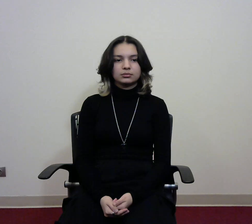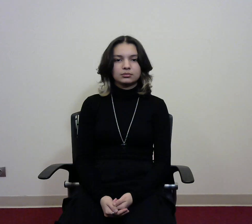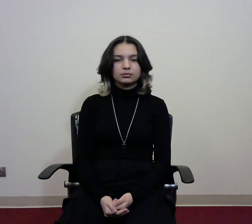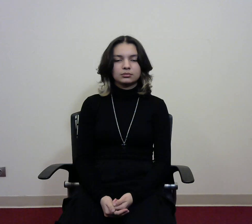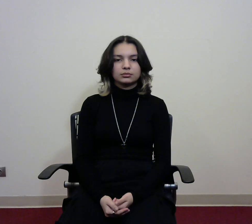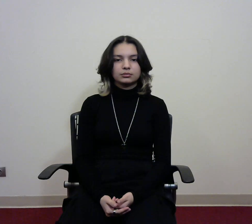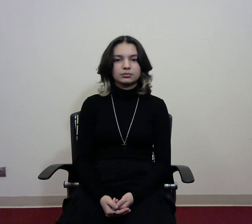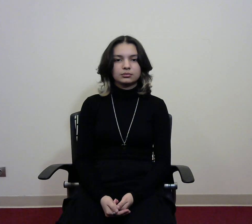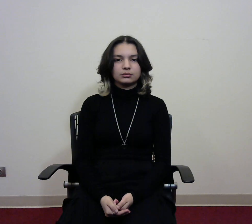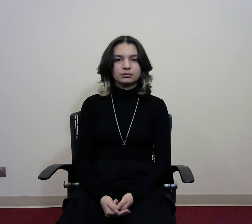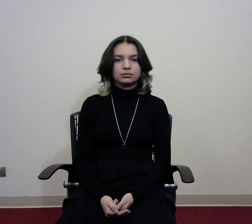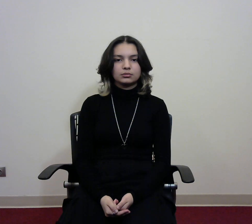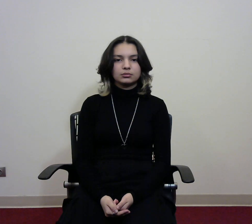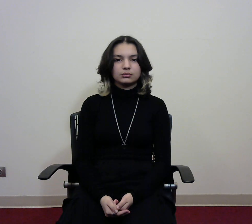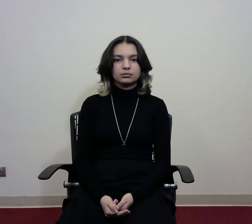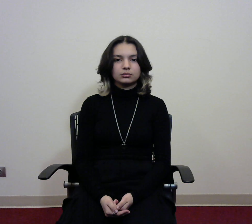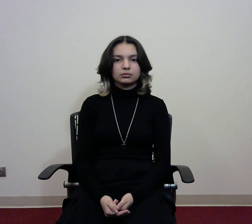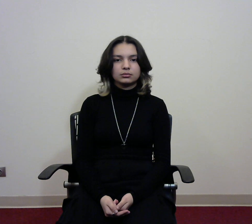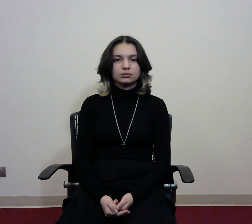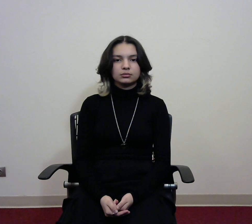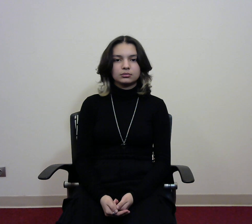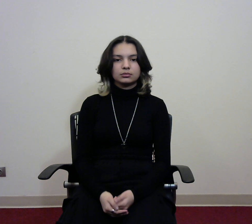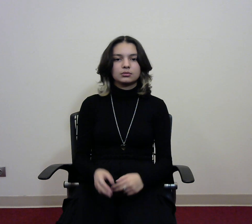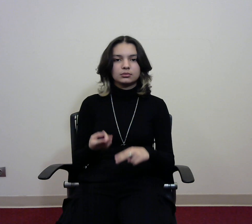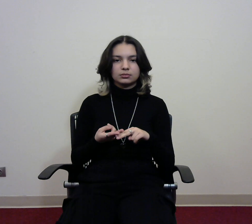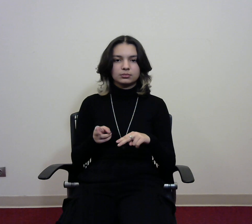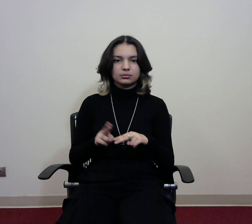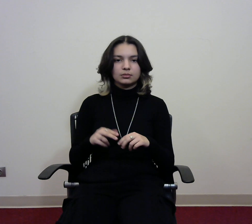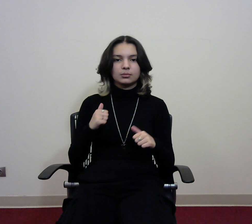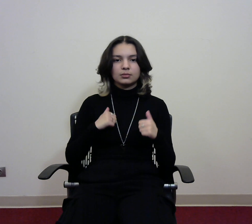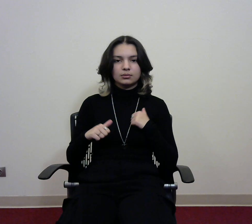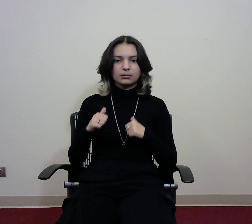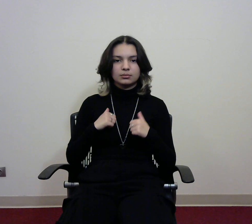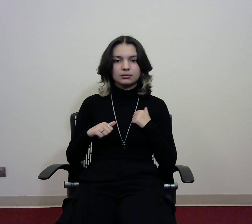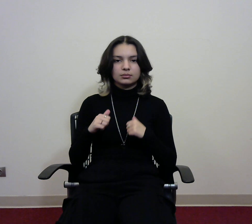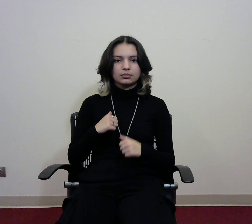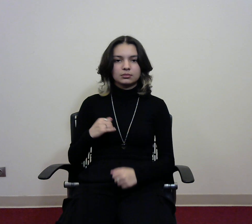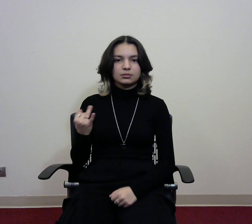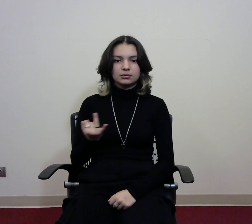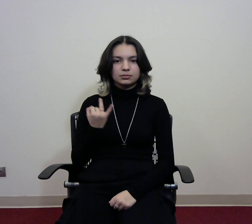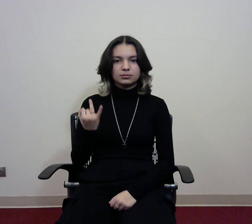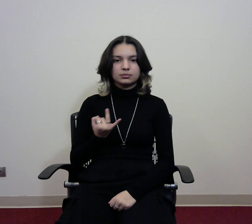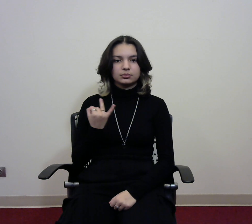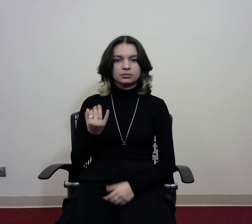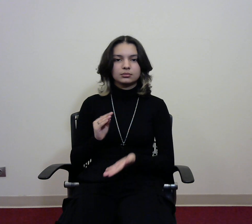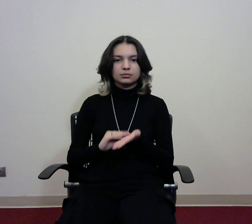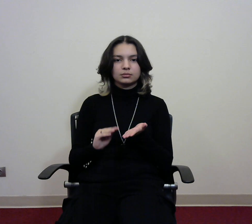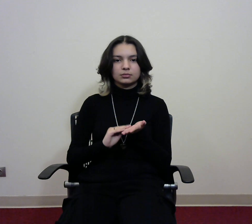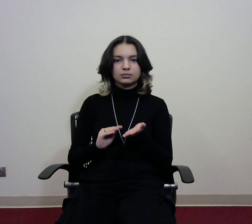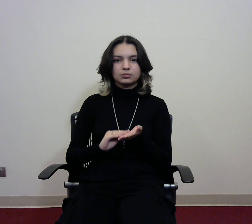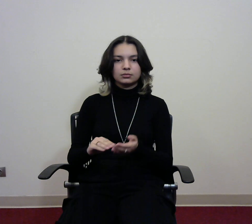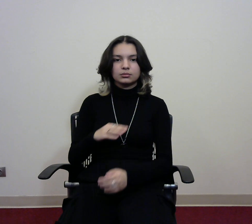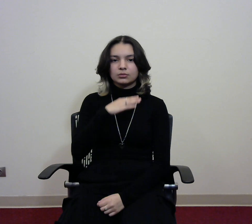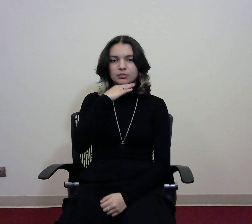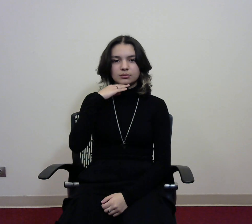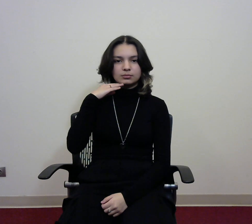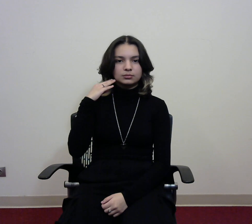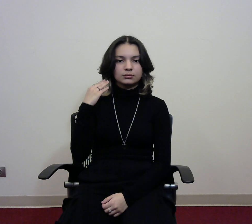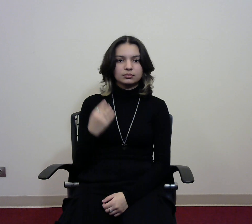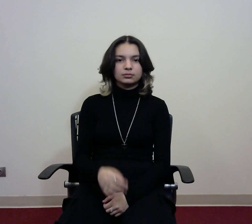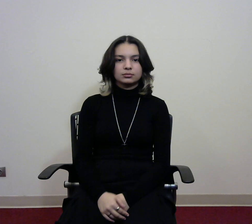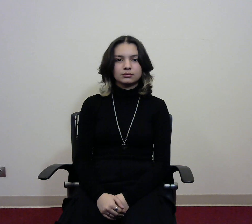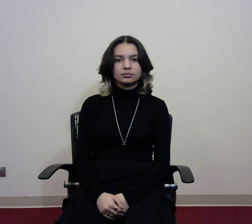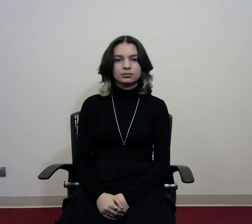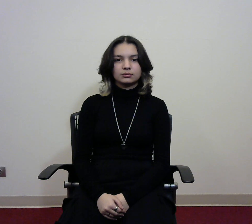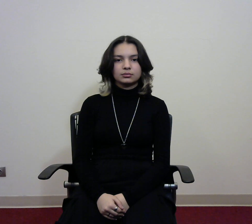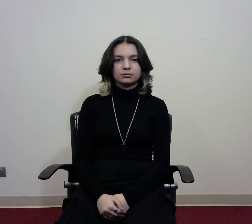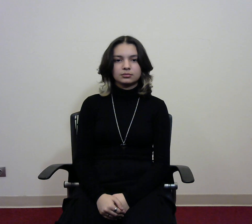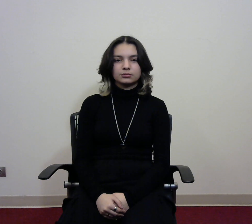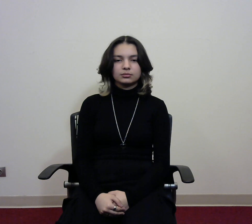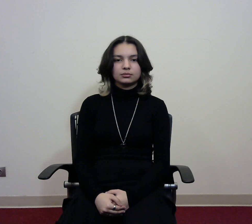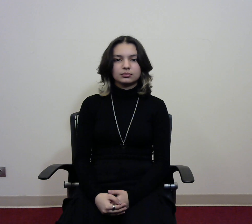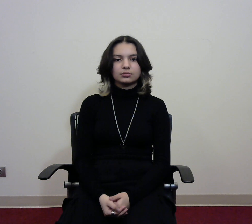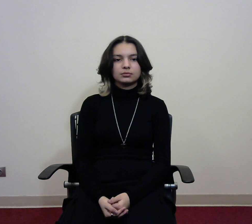Bu müəllimin maraqlı yazıları çoxdur